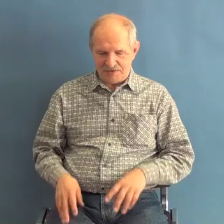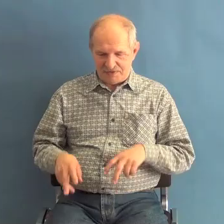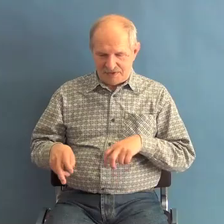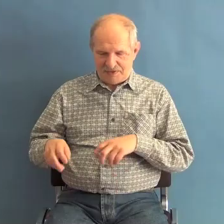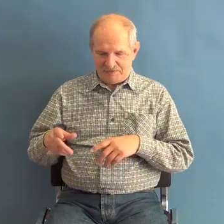Idzie.